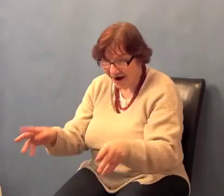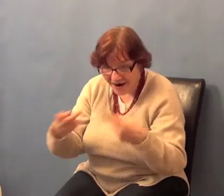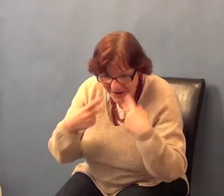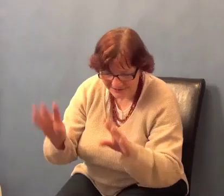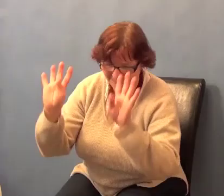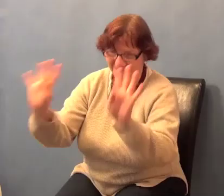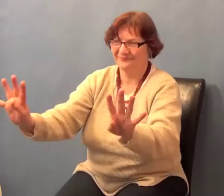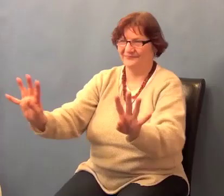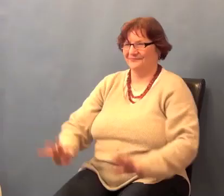Zauważył stojący płot.